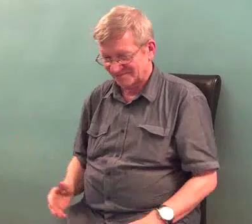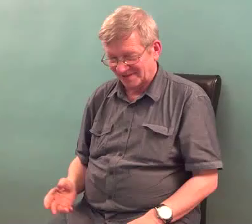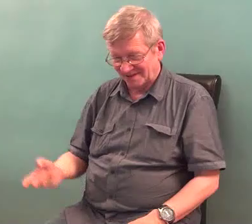Następny.